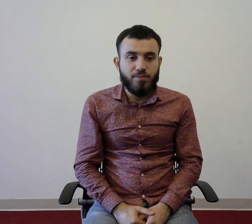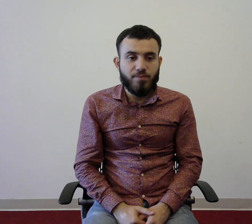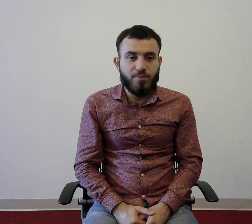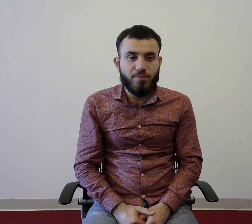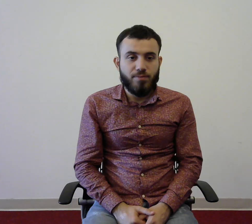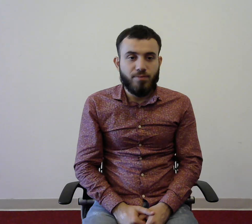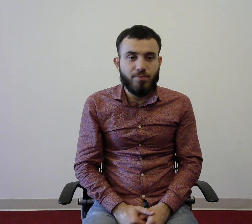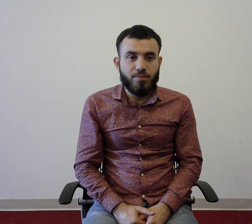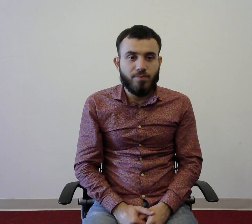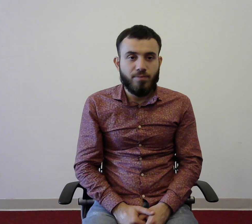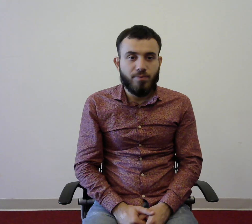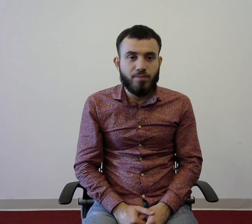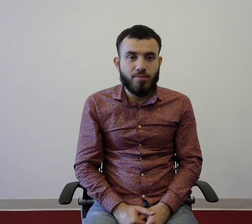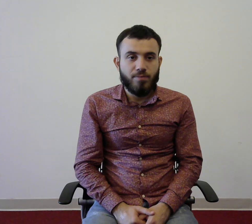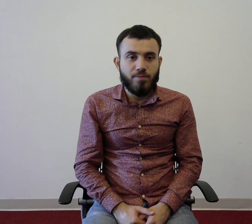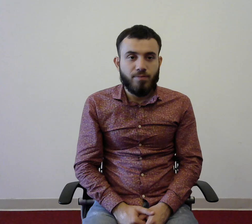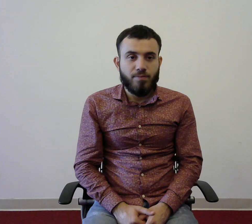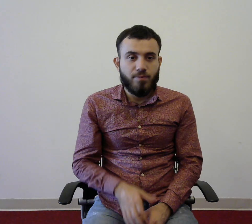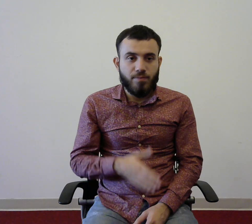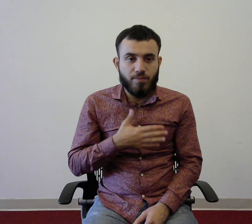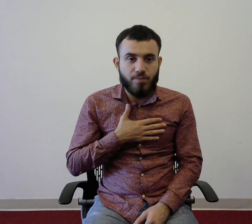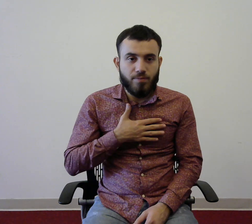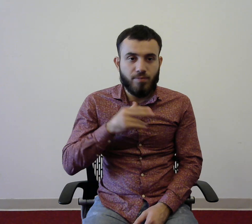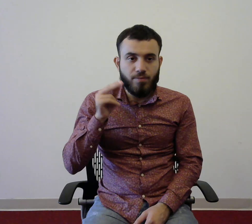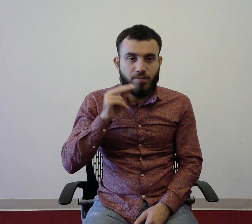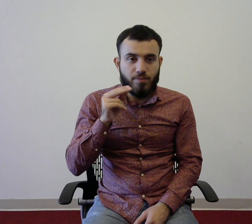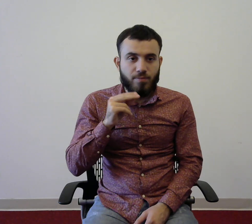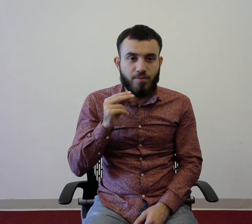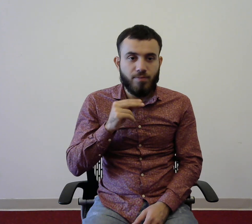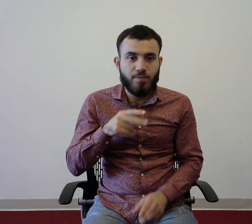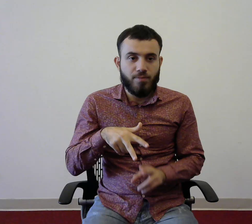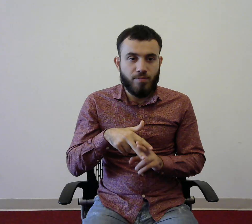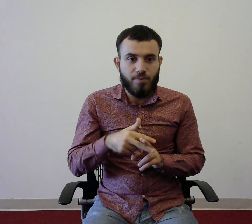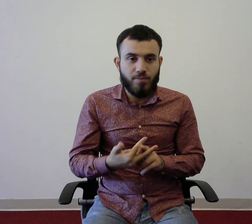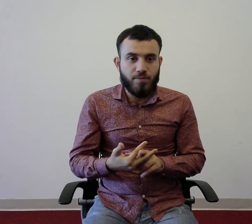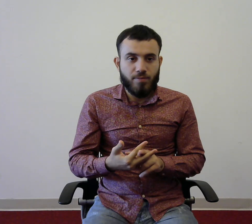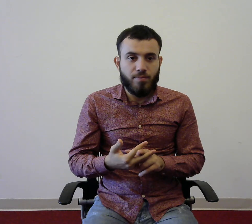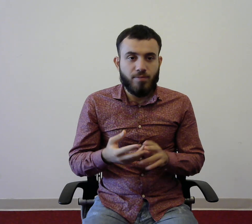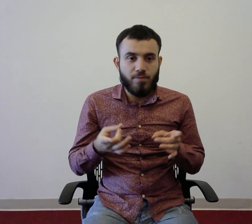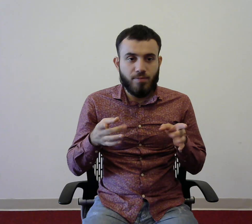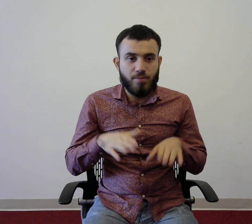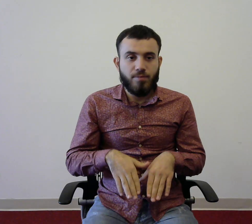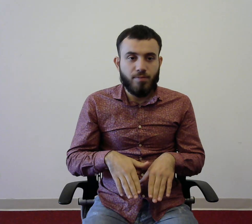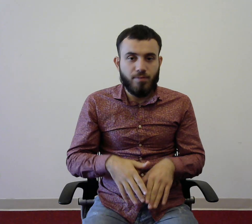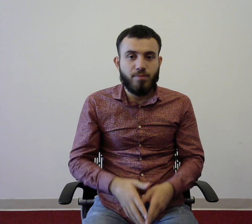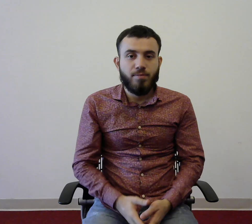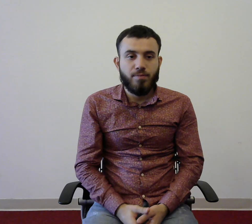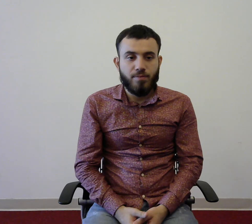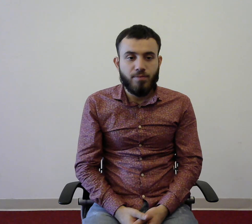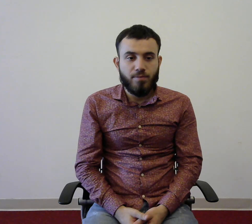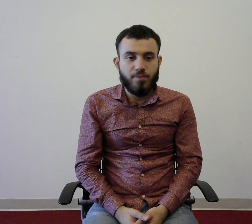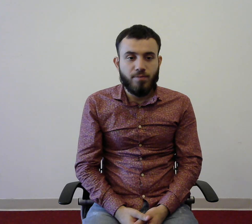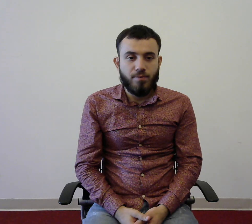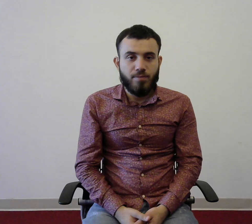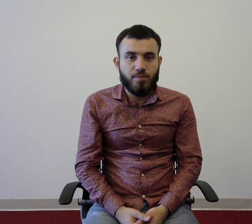Mənim təhsilim yarımçıq qalıb